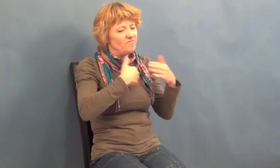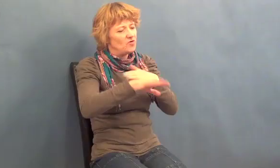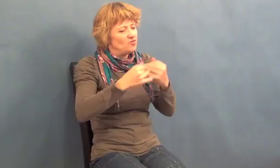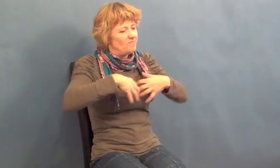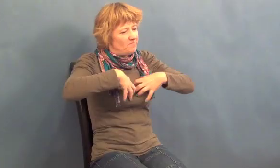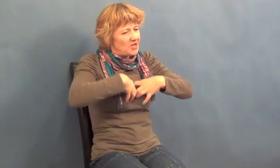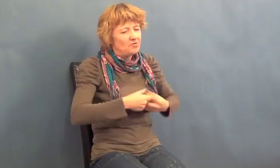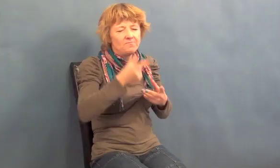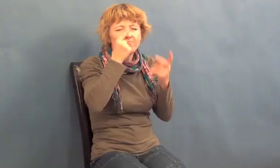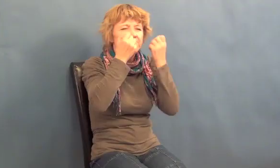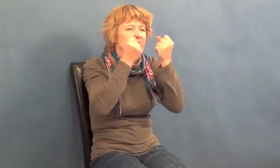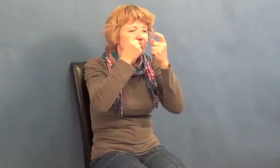Dziś jest bardzo zmęczony i zasypia.